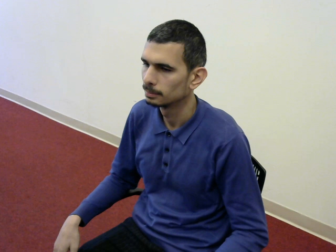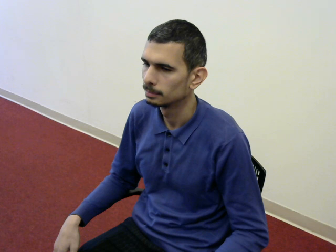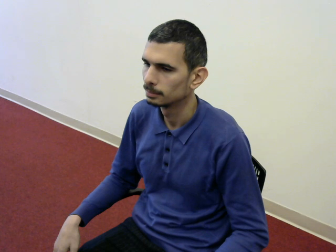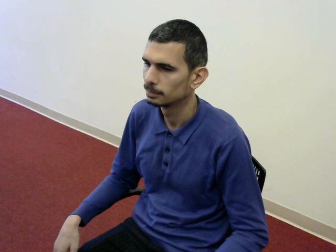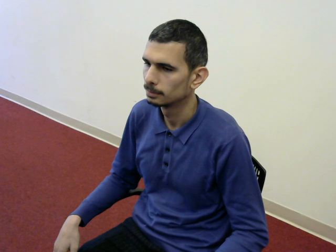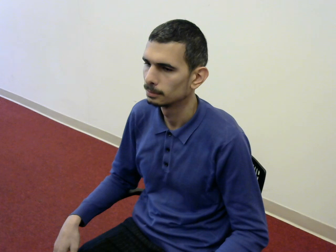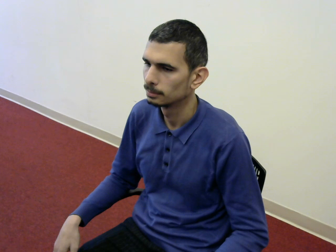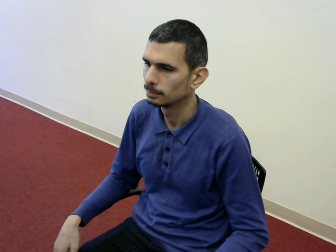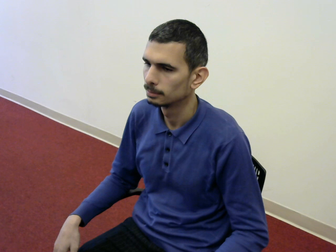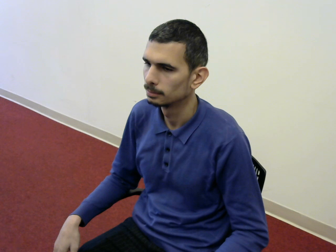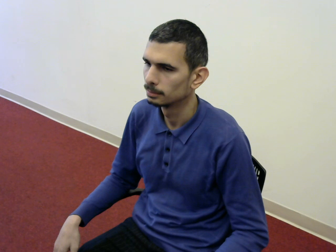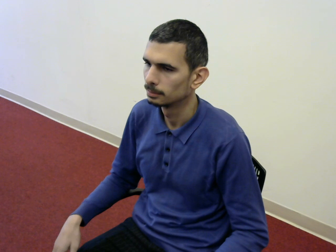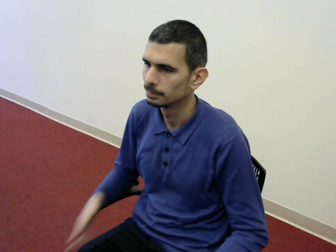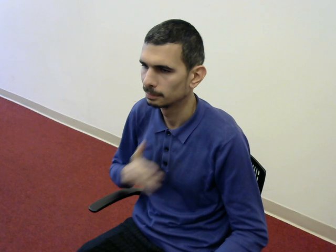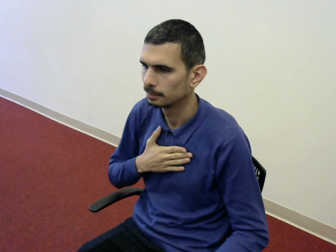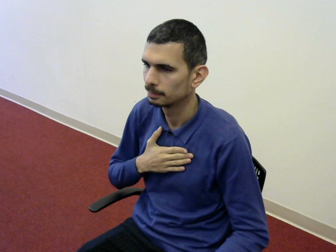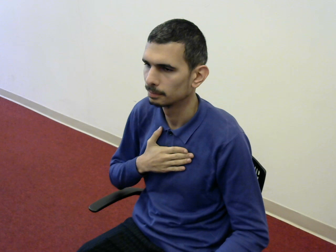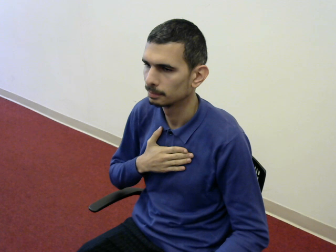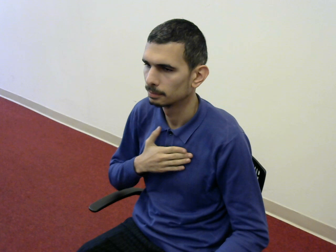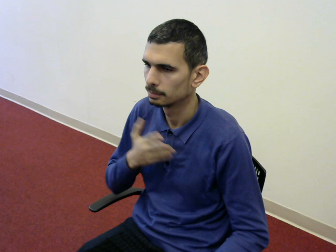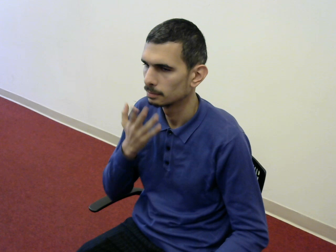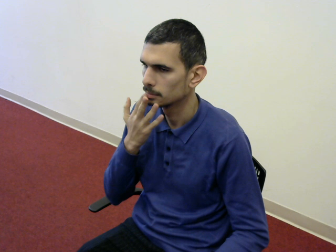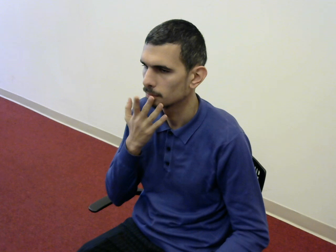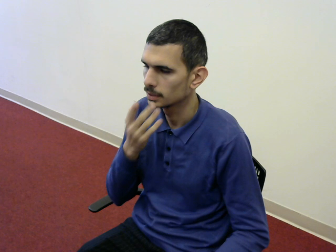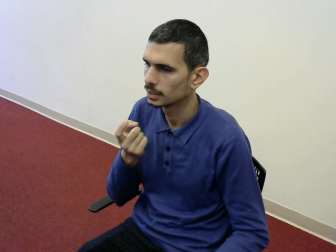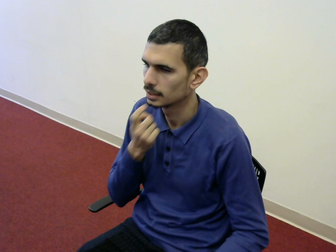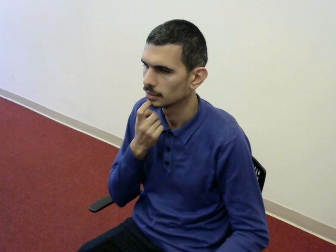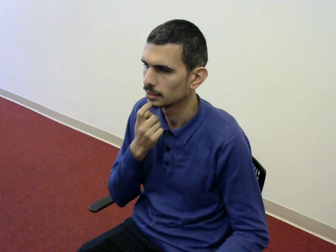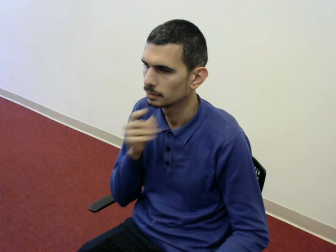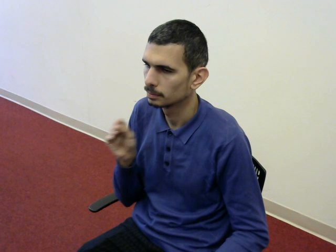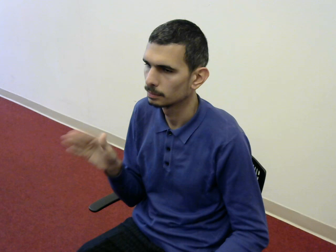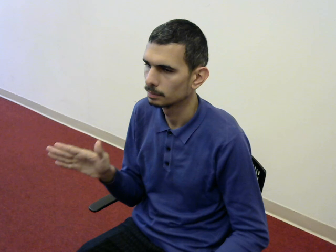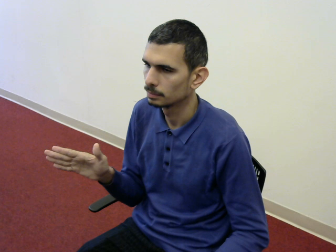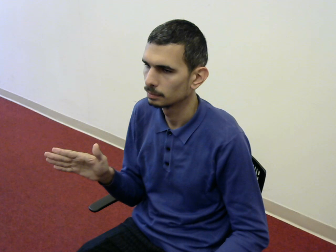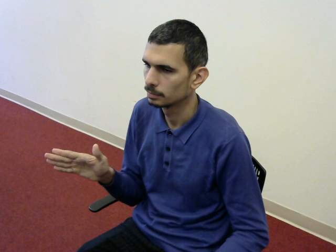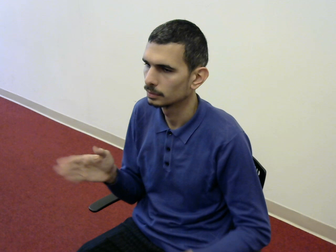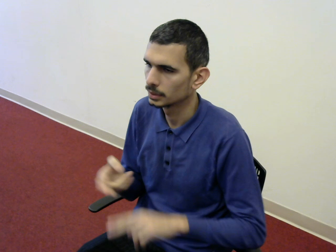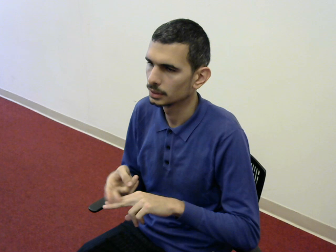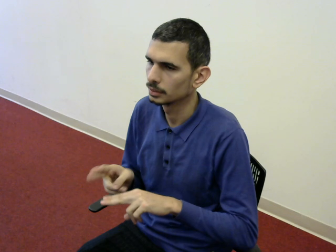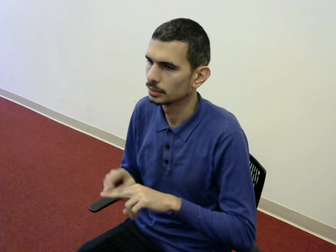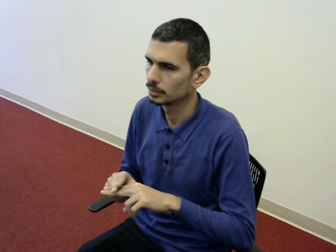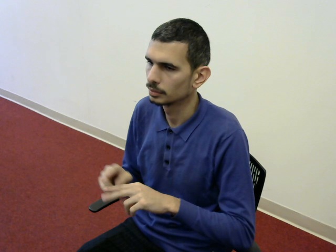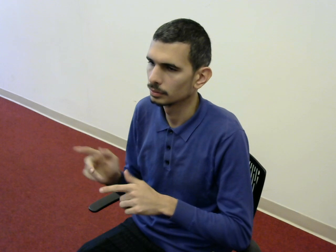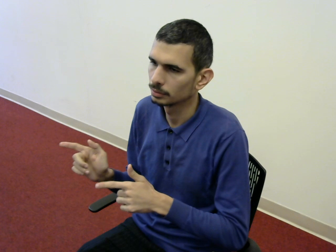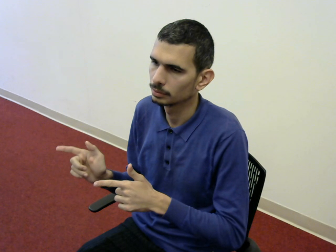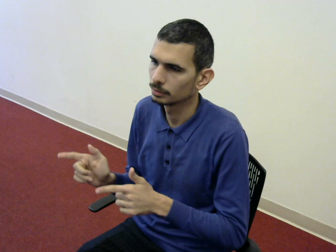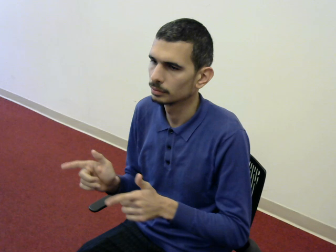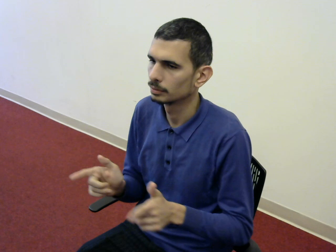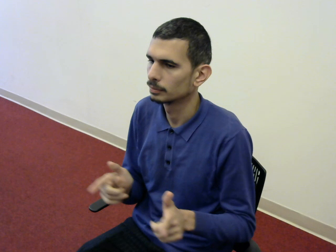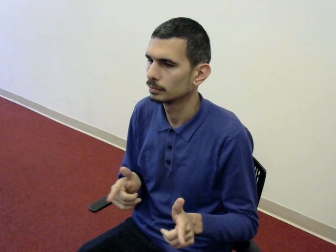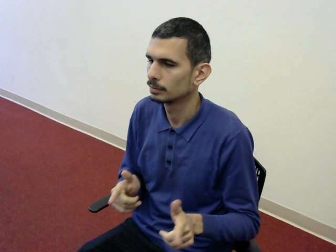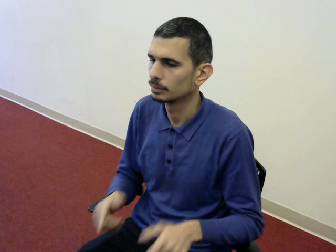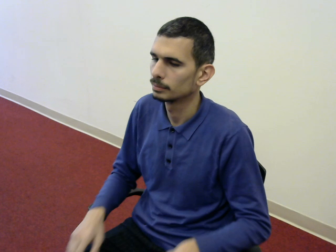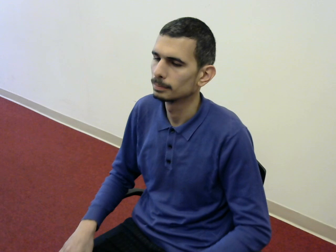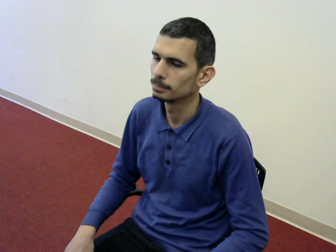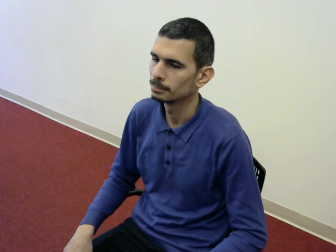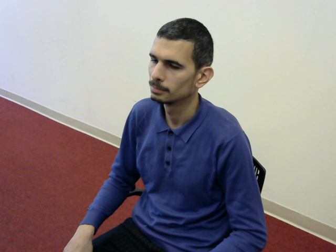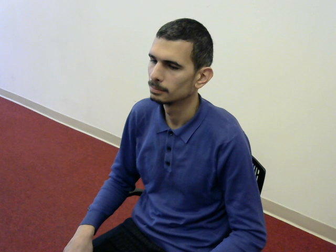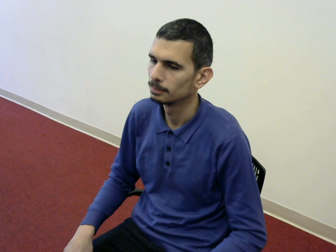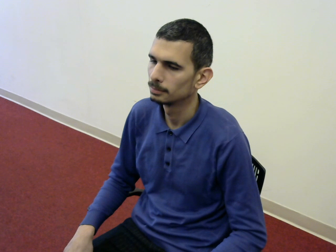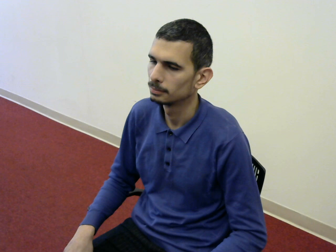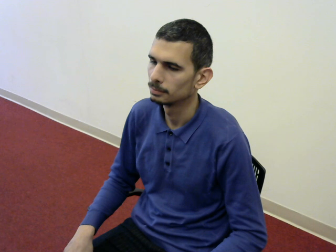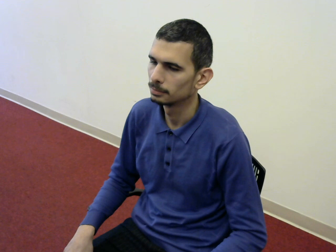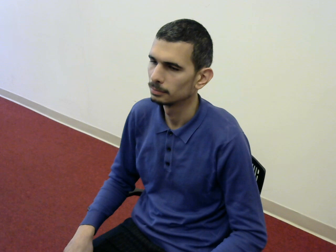Mən xarici dil diplom üçün hazırlaşıram